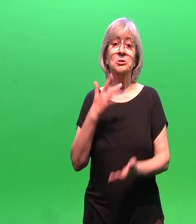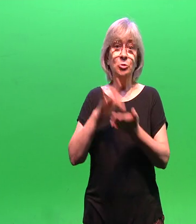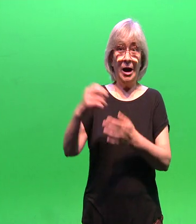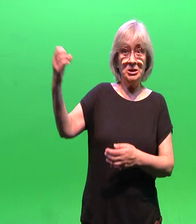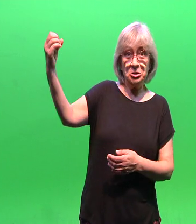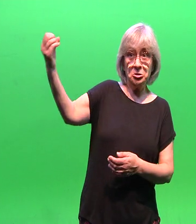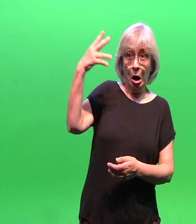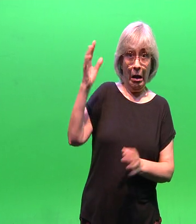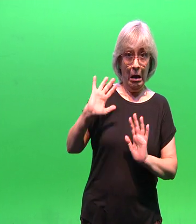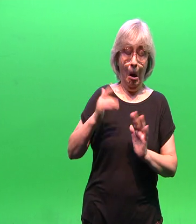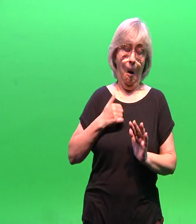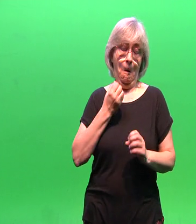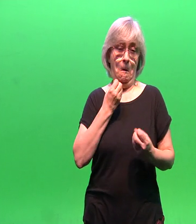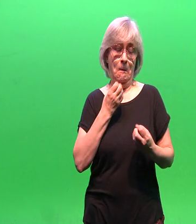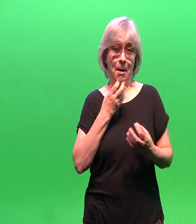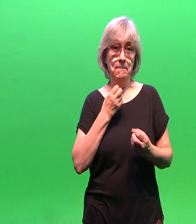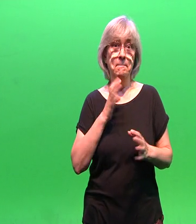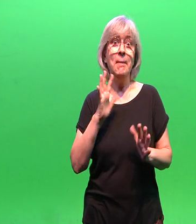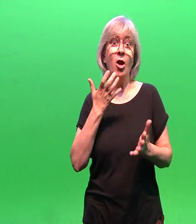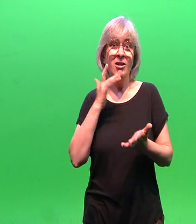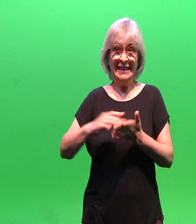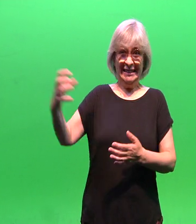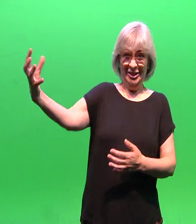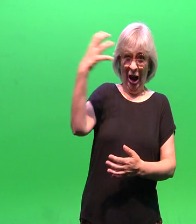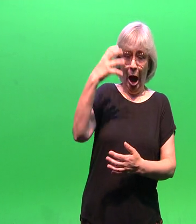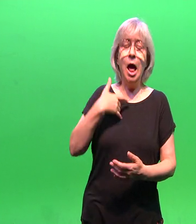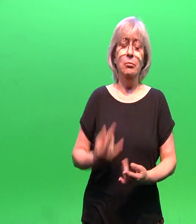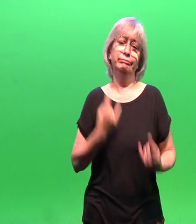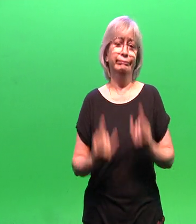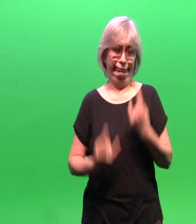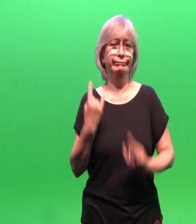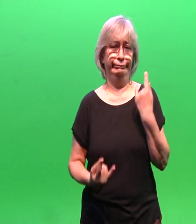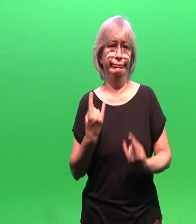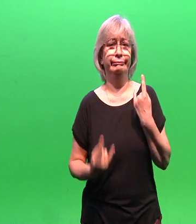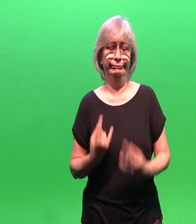Quan no fa sol no passa res, però quan el sol és fort sí que tinc símptomes.